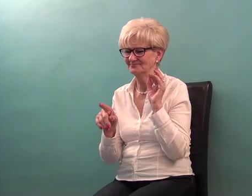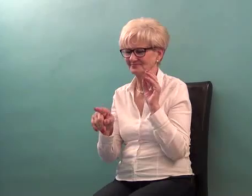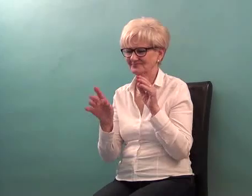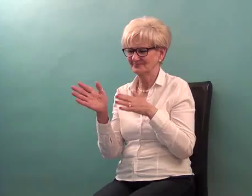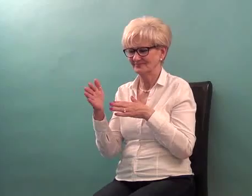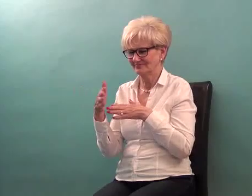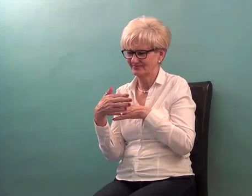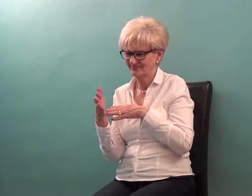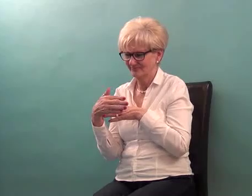Ryba.